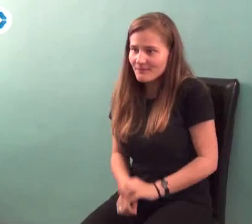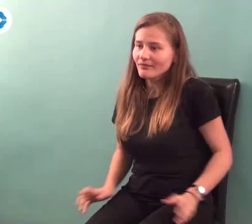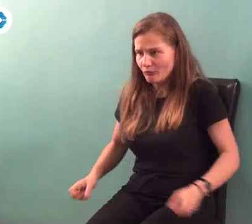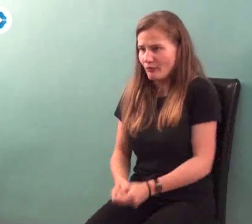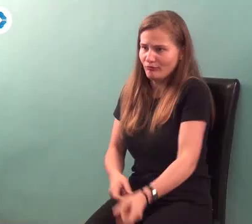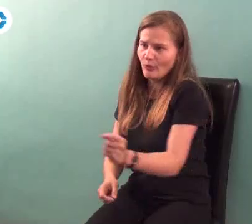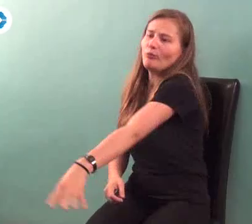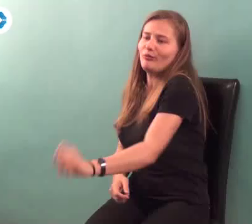Wyrzuca coś.